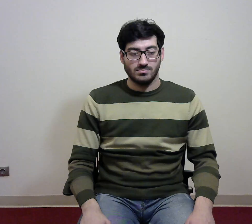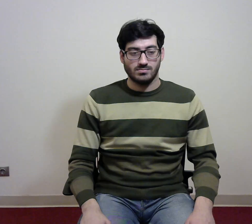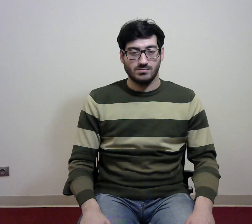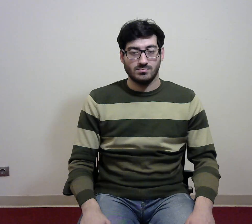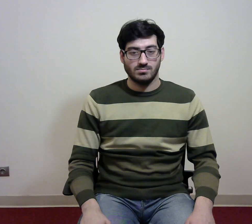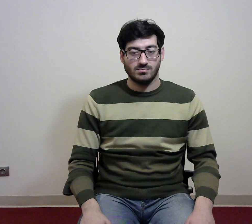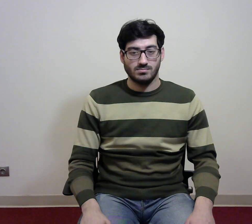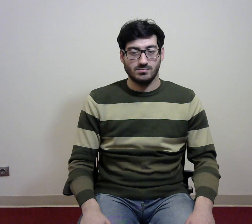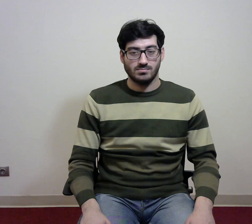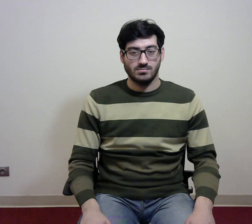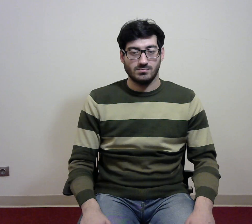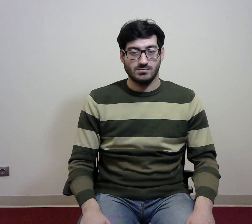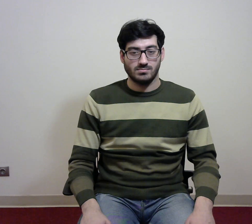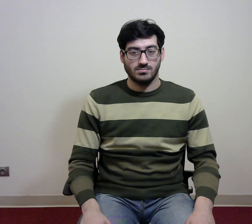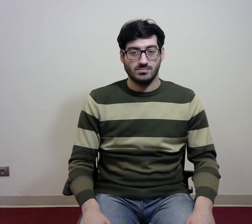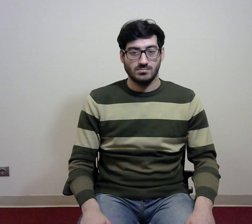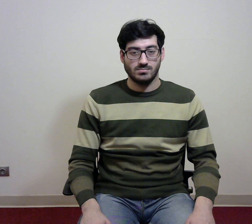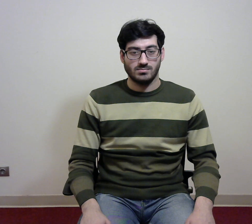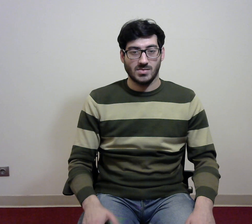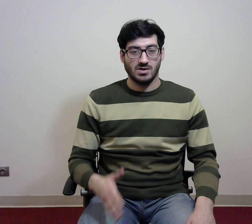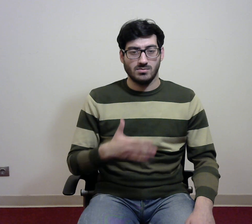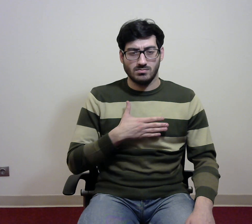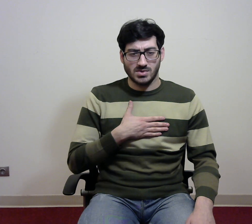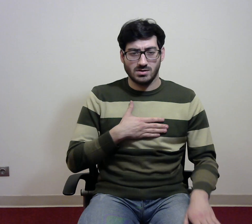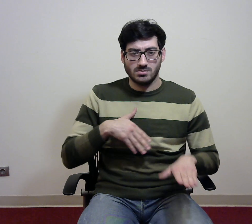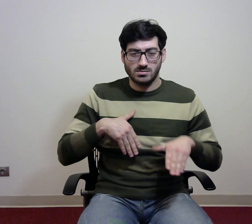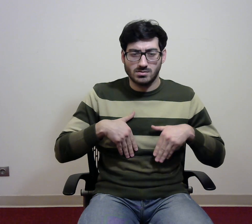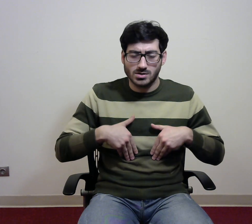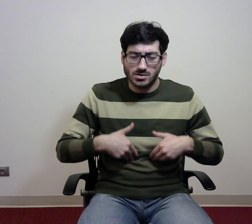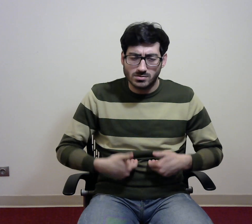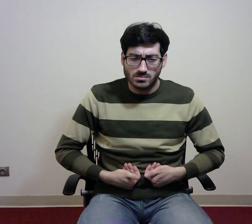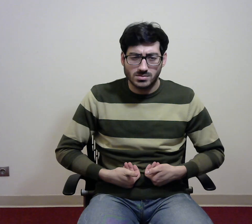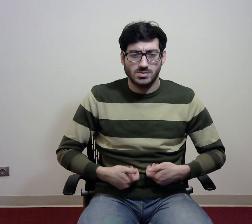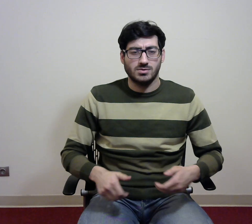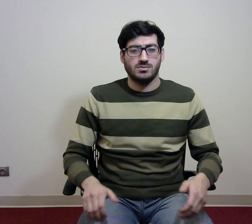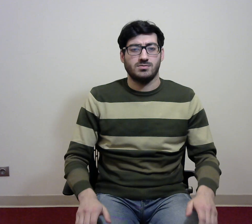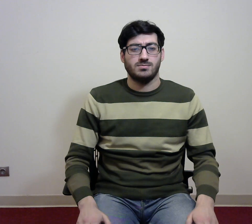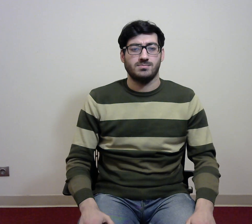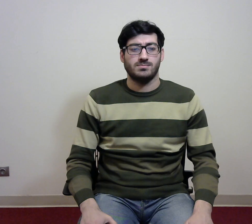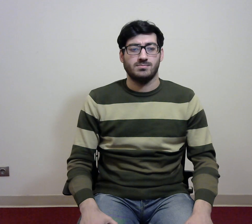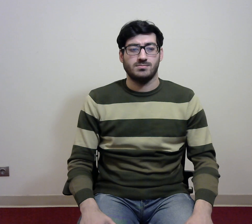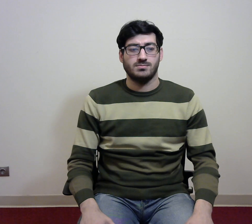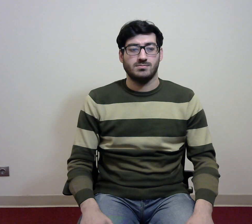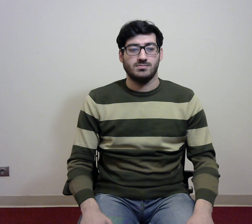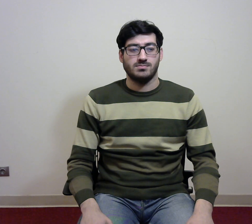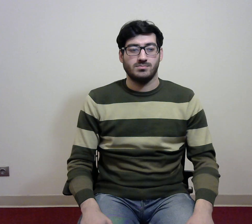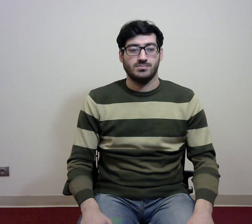Mən acmışam